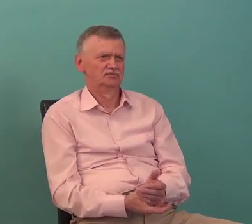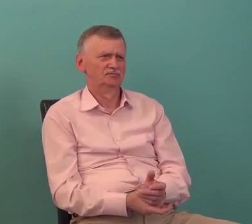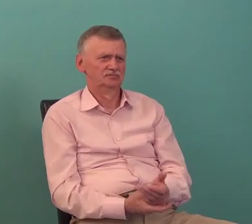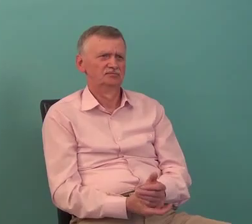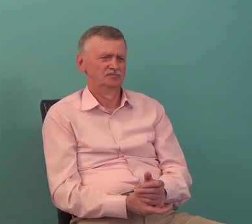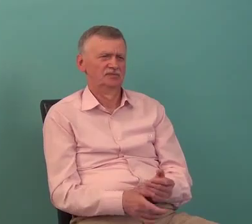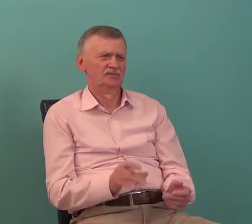Tak.